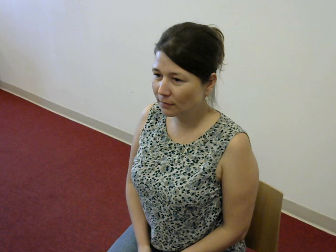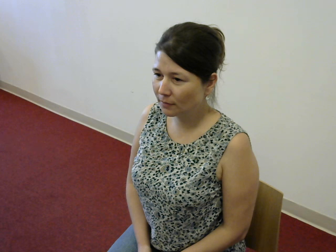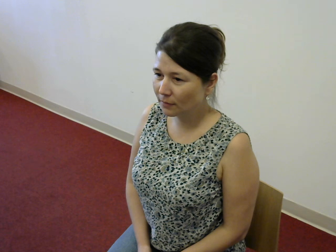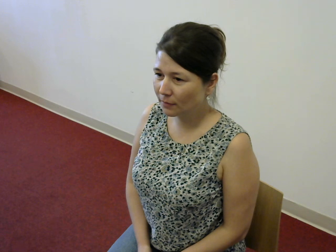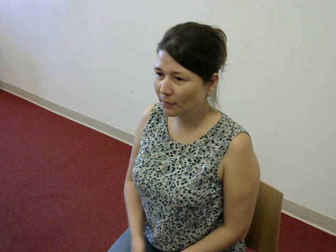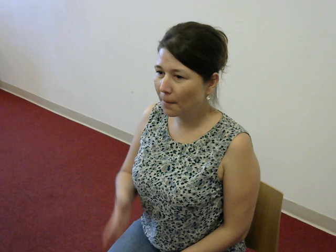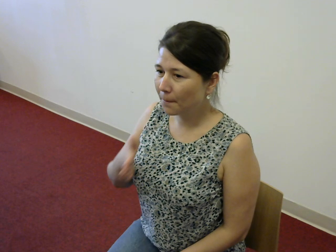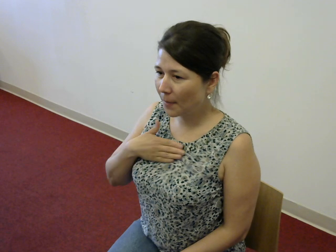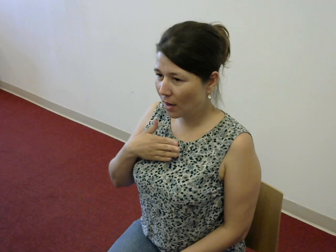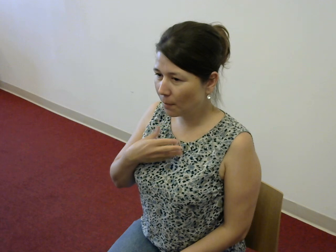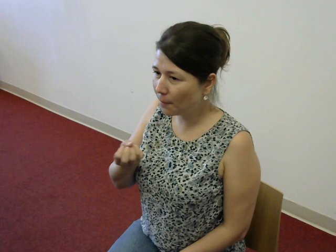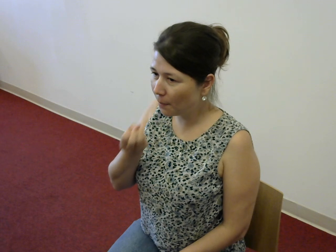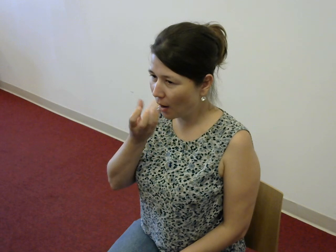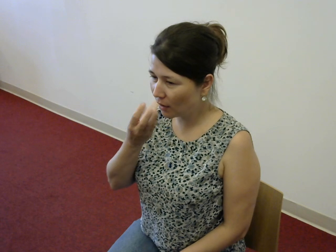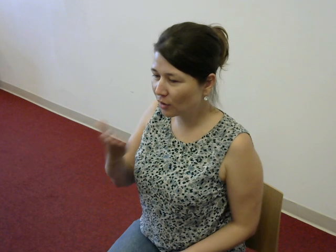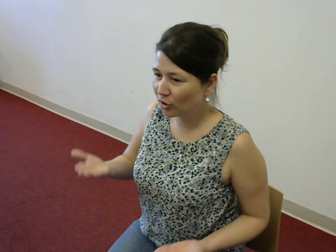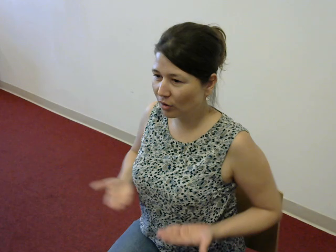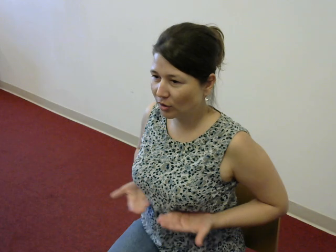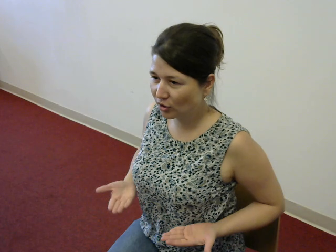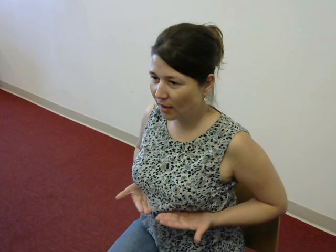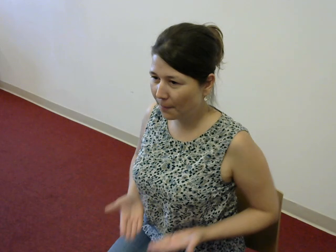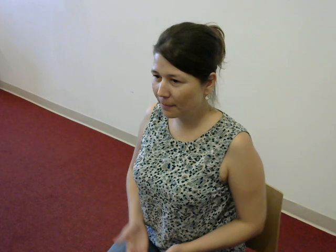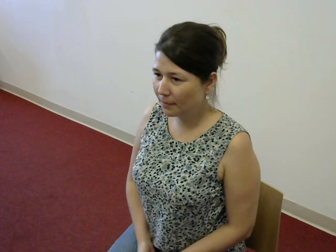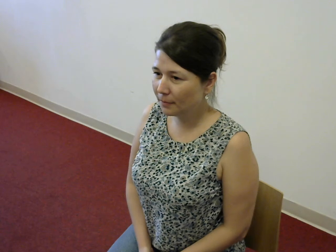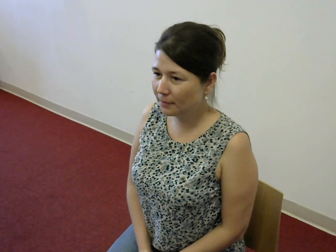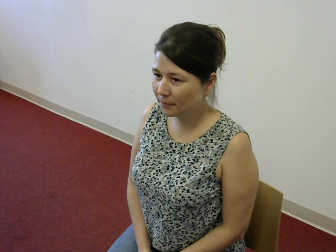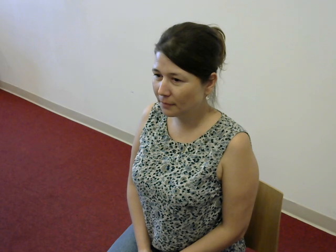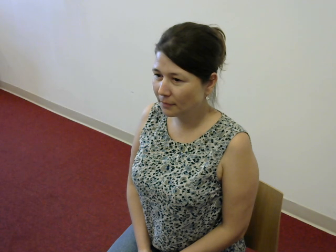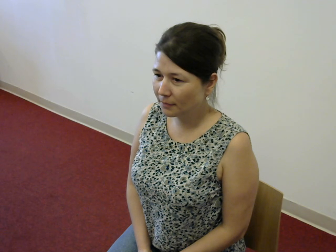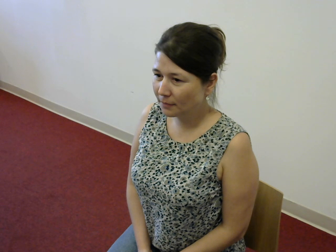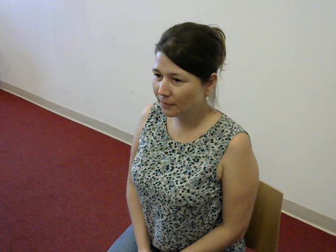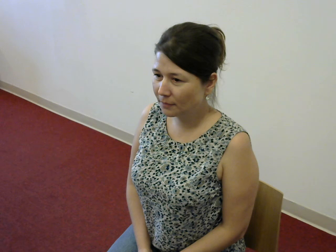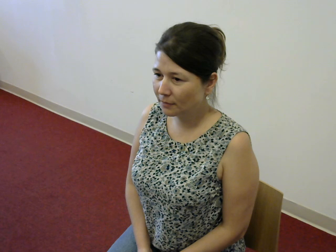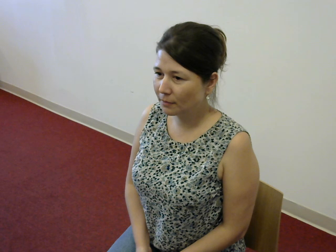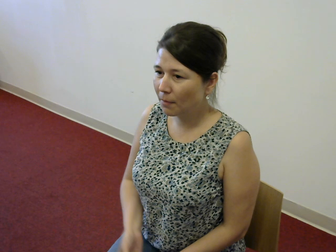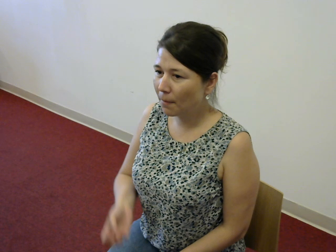Mən Bakıda yaşayıram